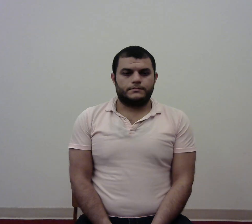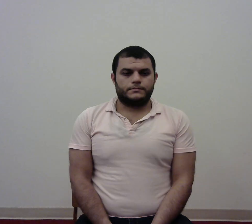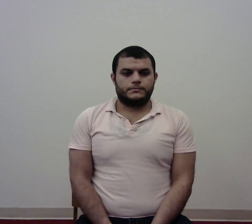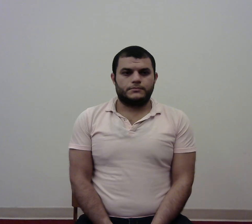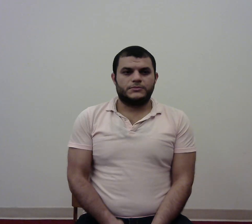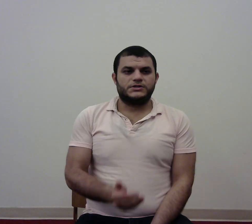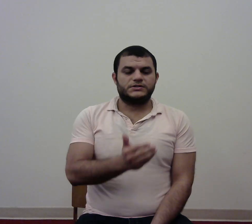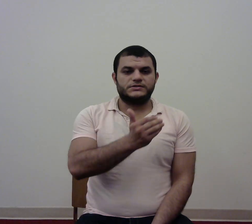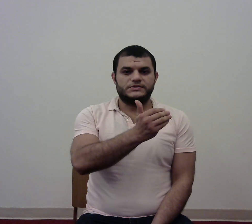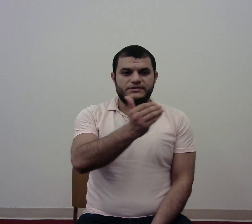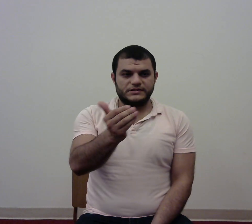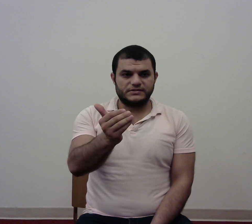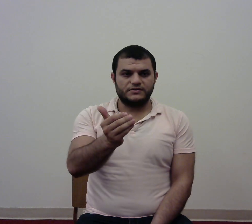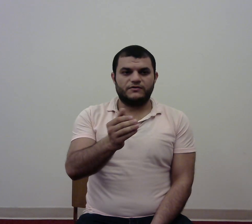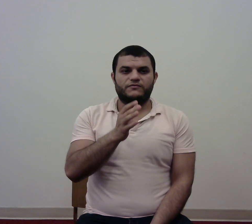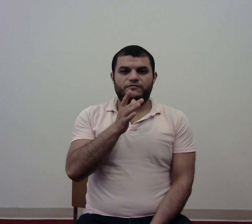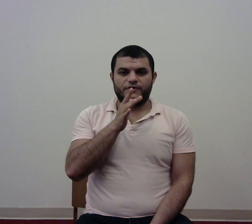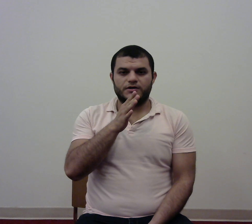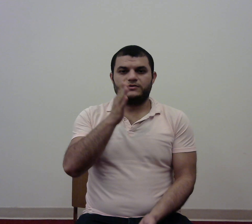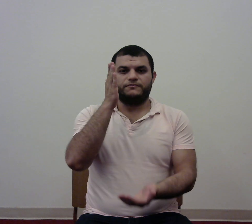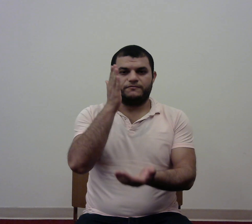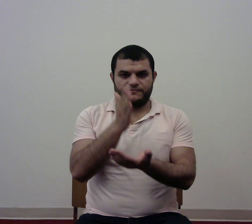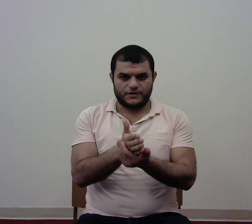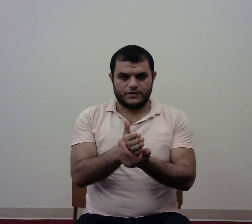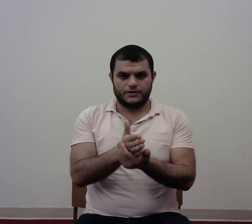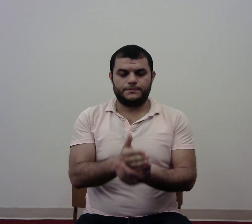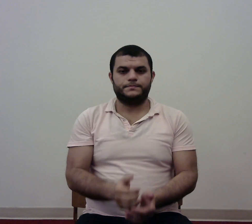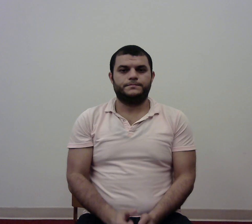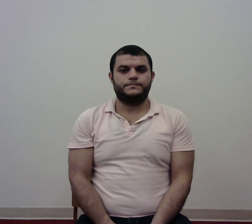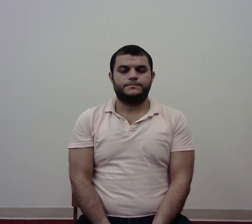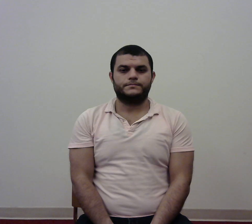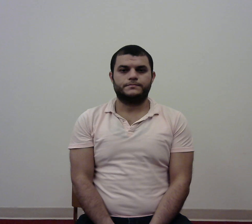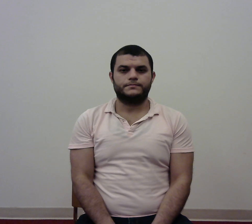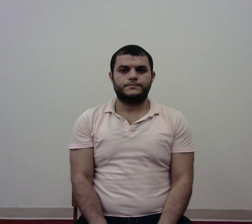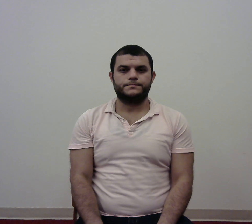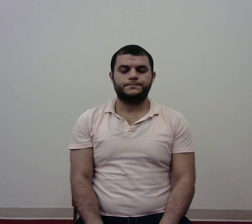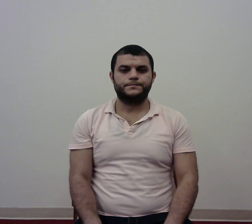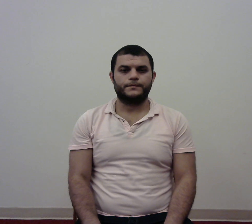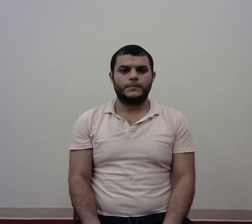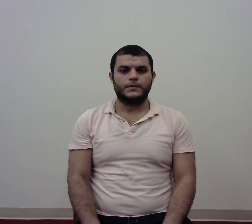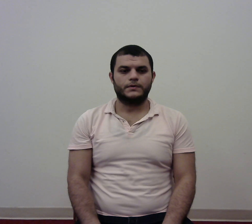Sizin vaxtınız var?